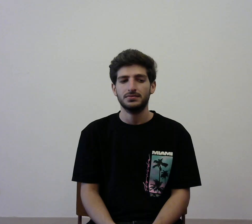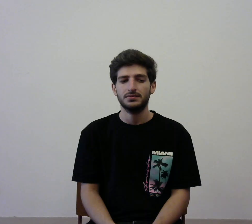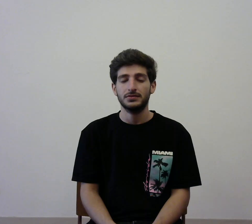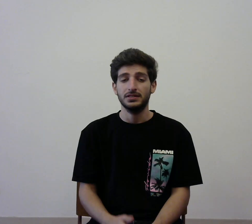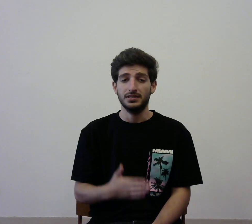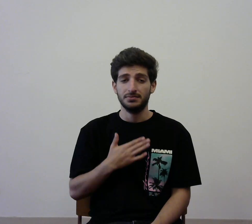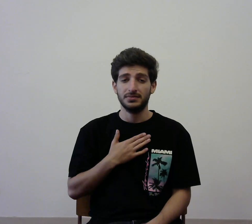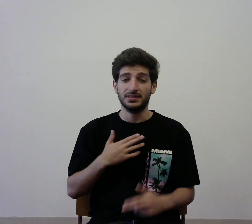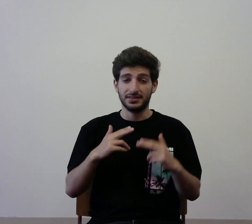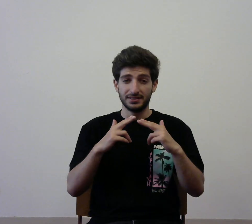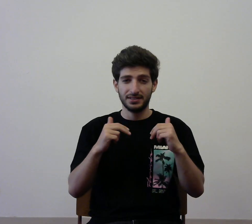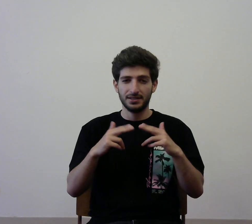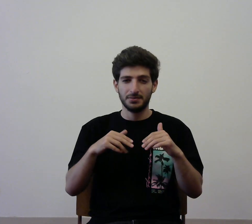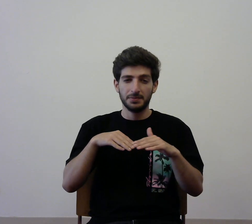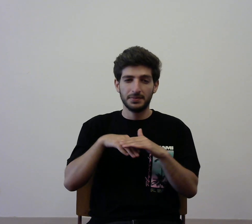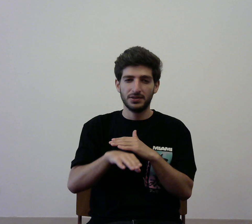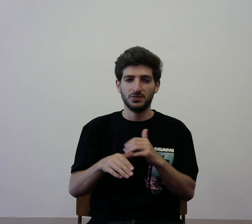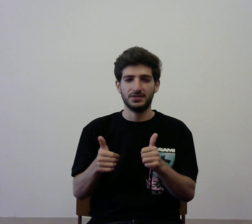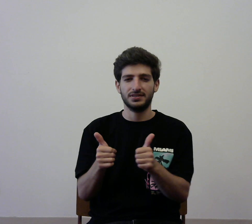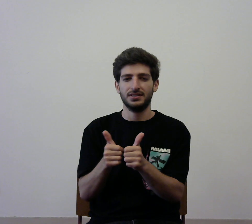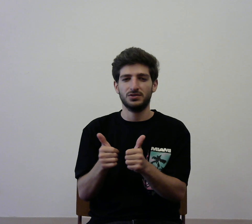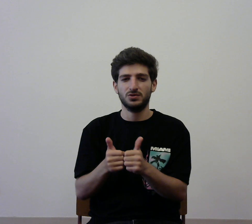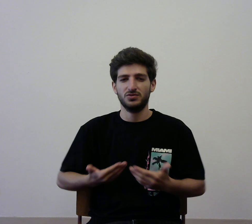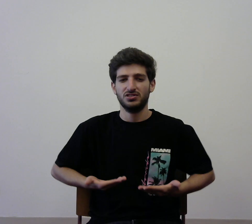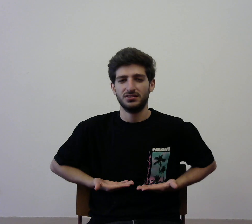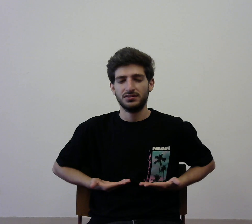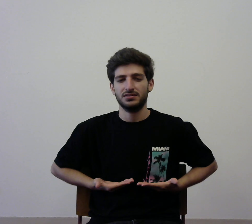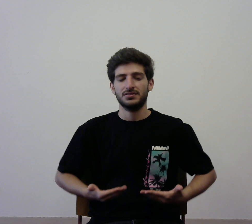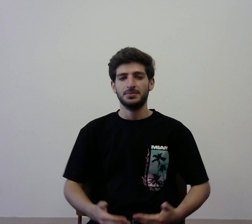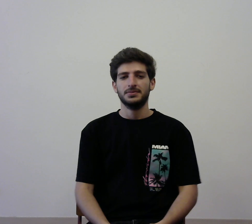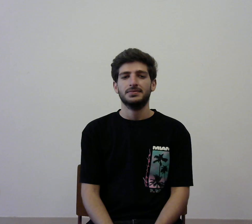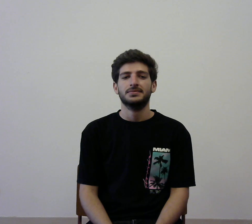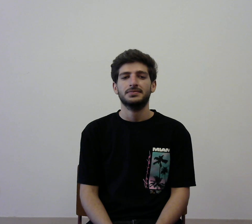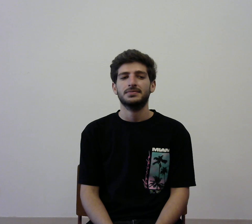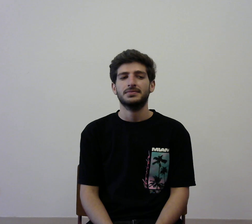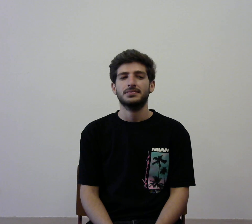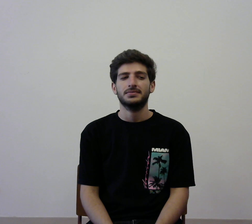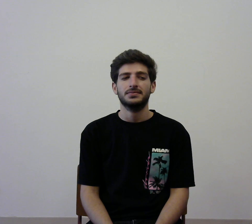Mən Nərimanov metrosunun yanında yaşayıram